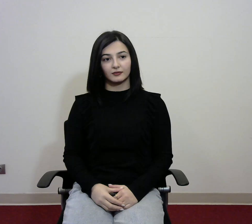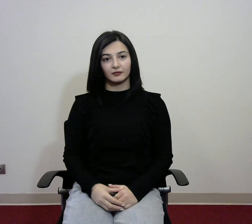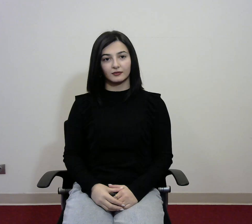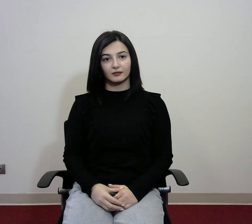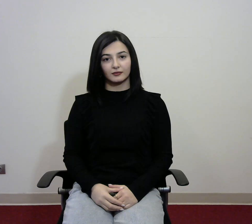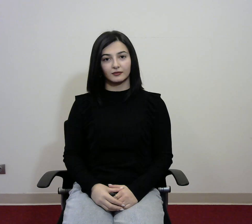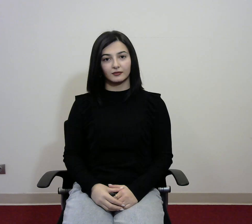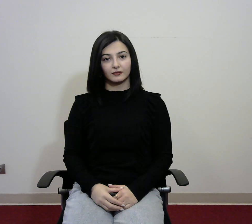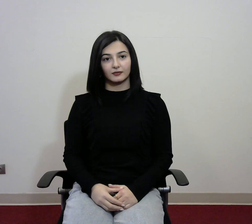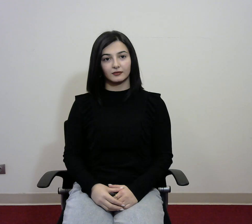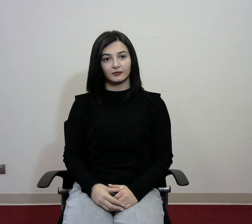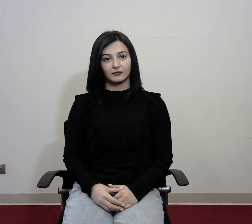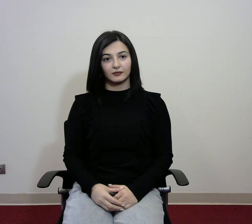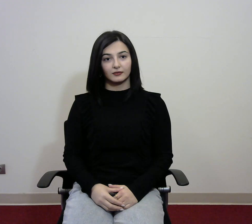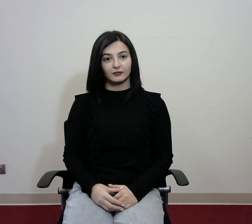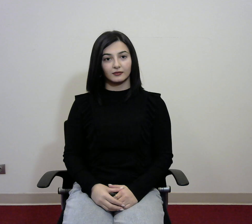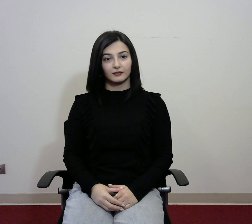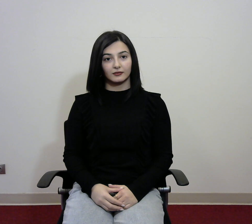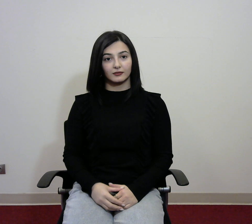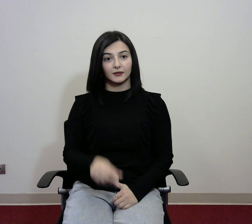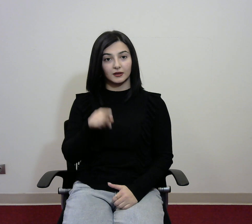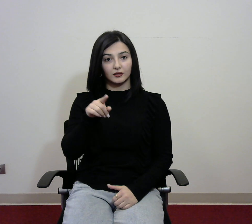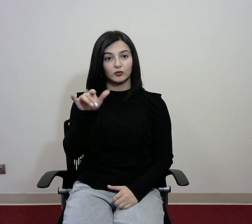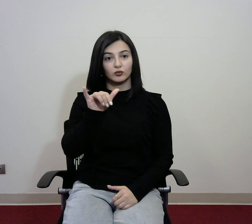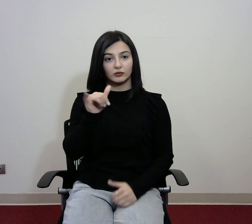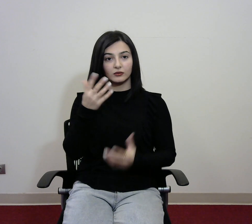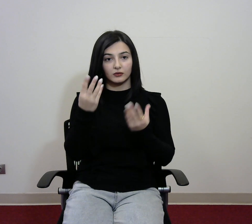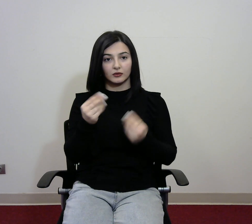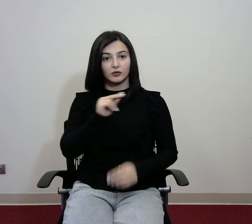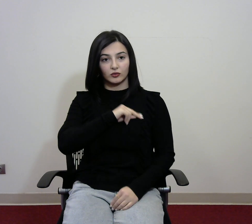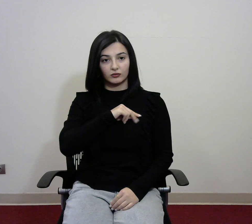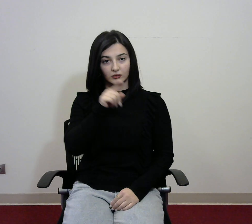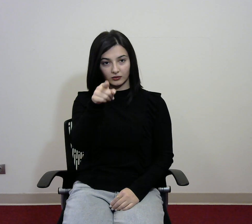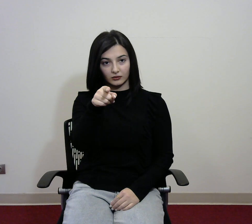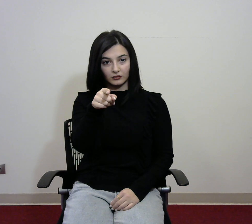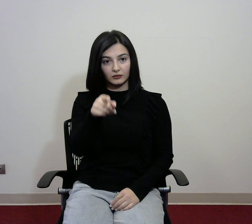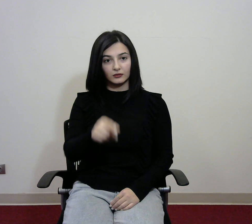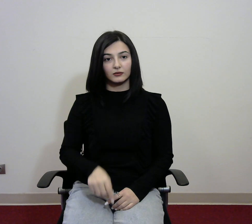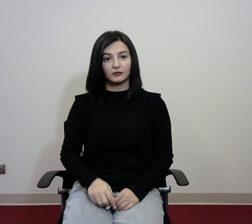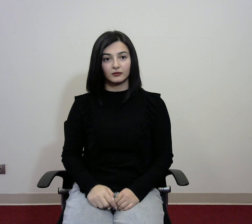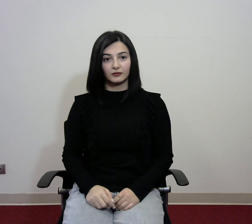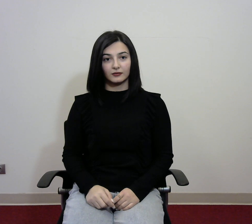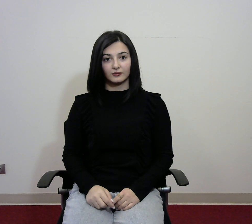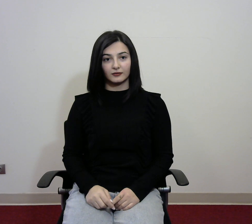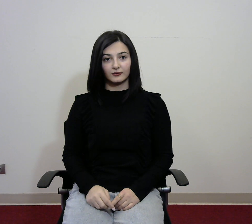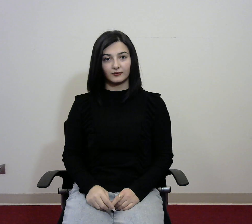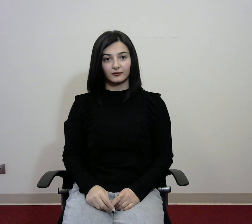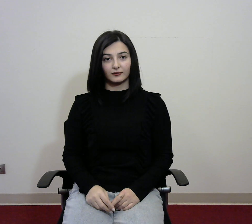Sən şənbə günü işləyirsən?